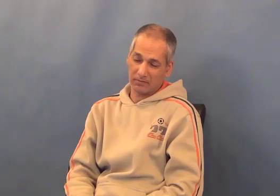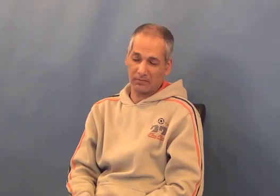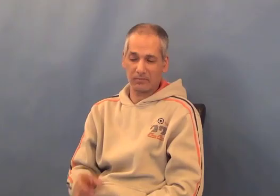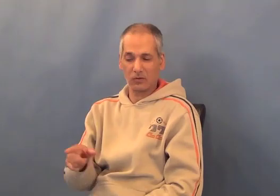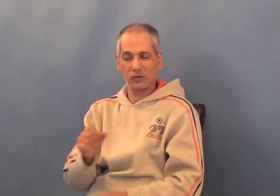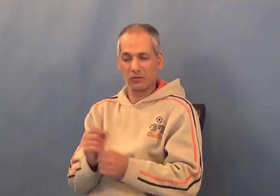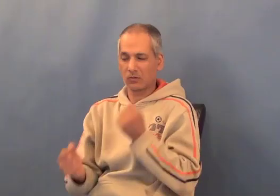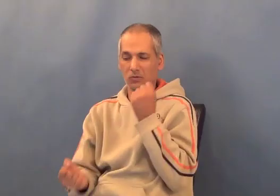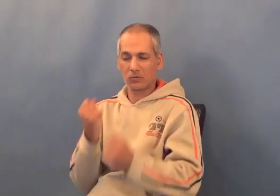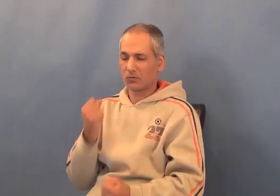To jest trudne.